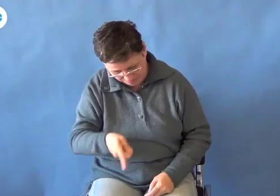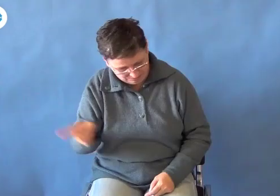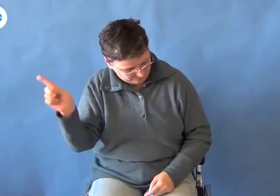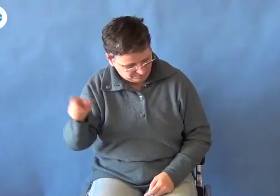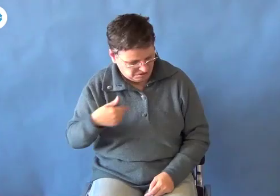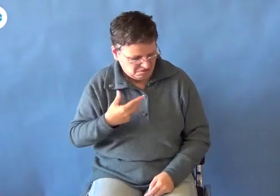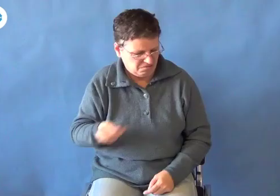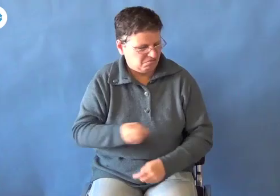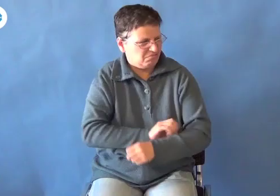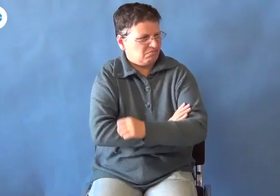Oni tak, ja nie.